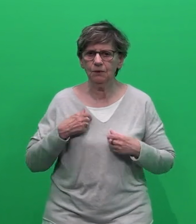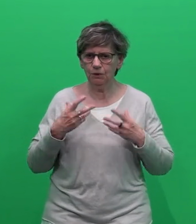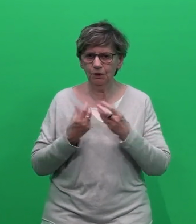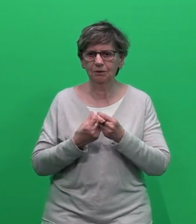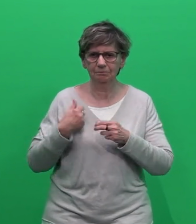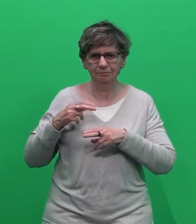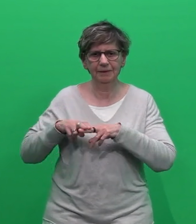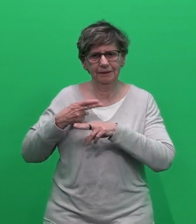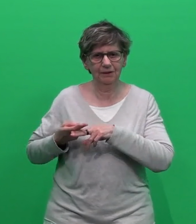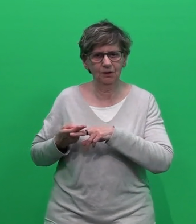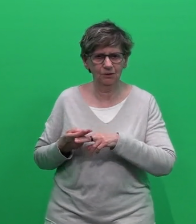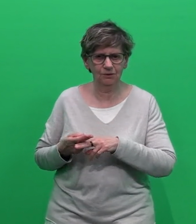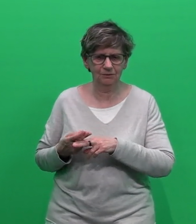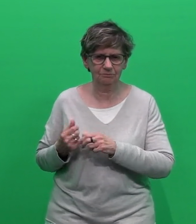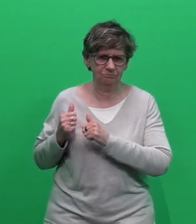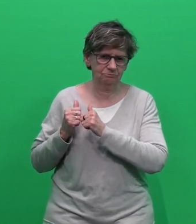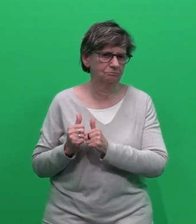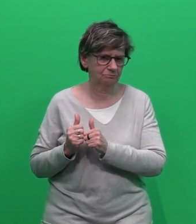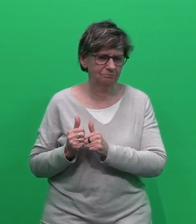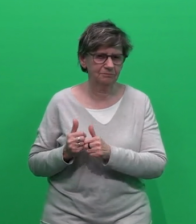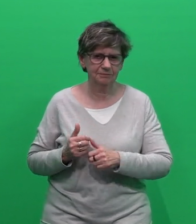Amb el meu marit, portem temps junts.